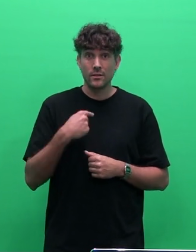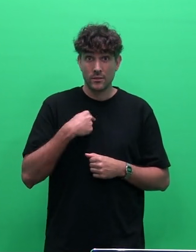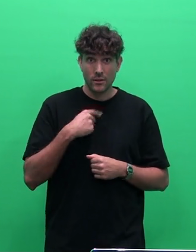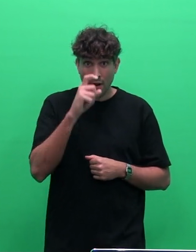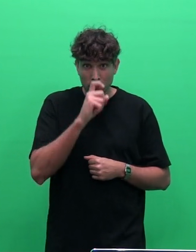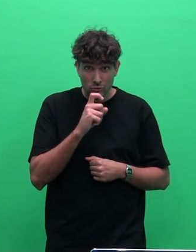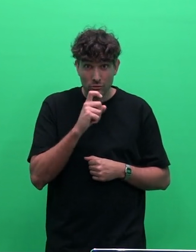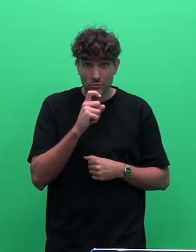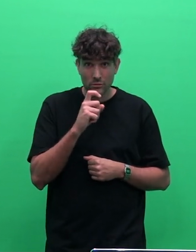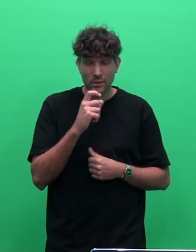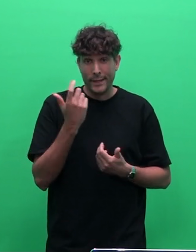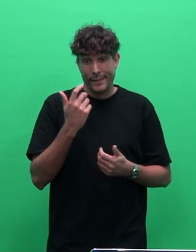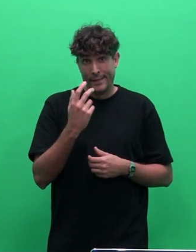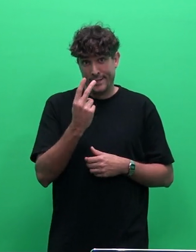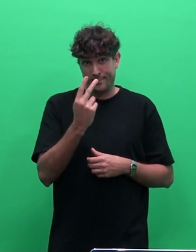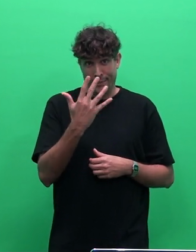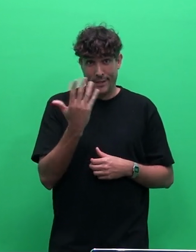Quants anys tinc? Vint-i-cinc.